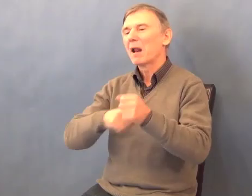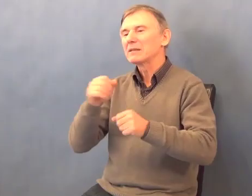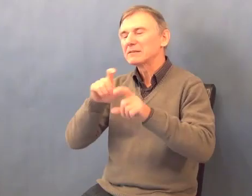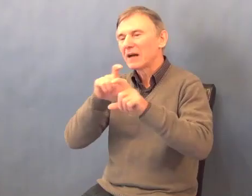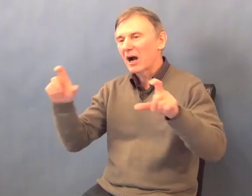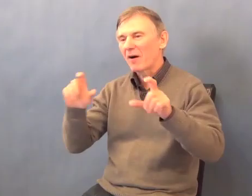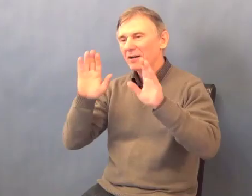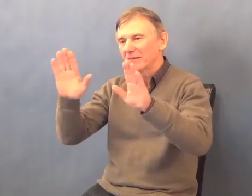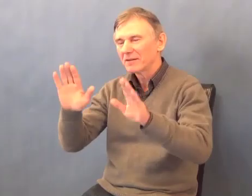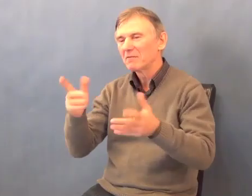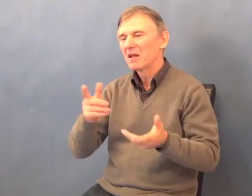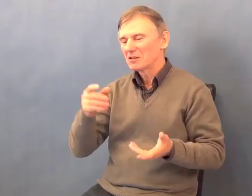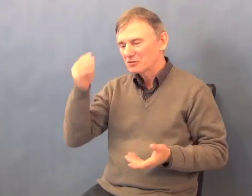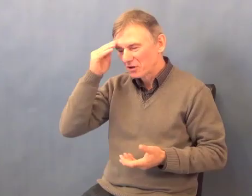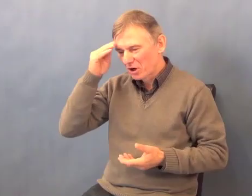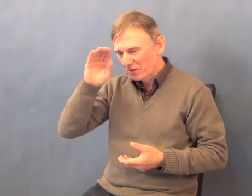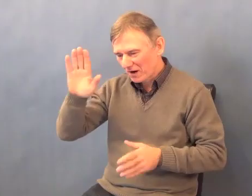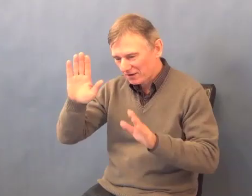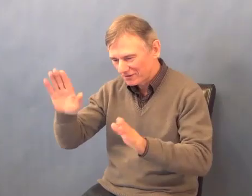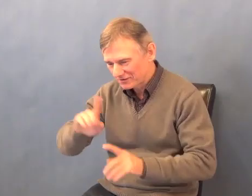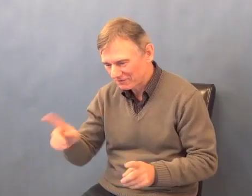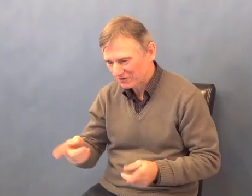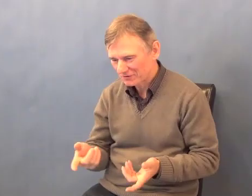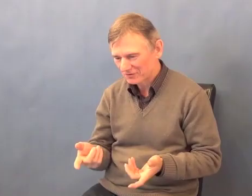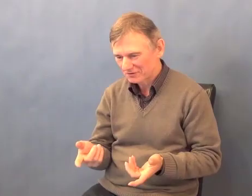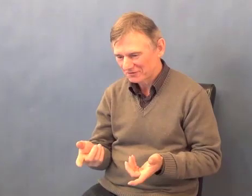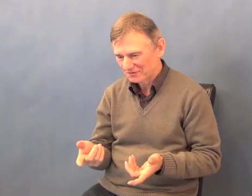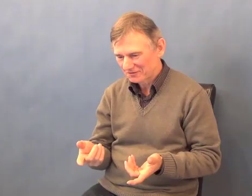Taki zakaz można powiesić w zakładzie pracy, w szkole.